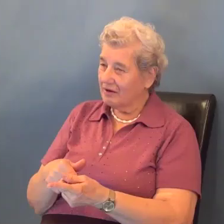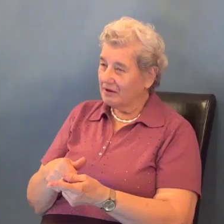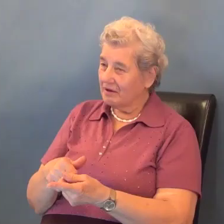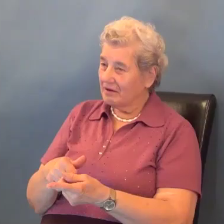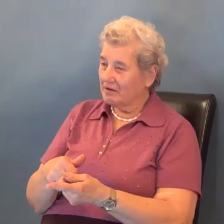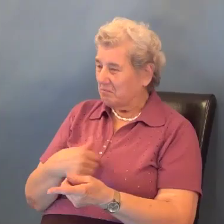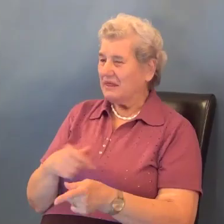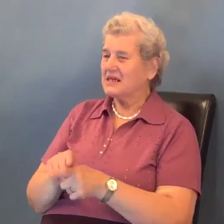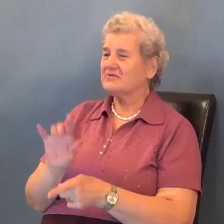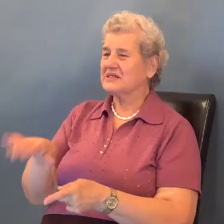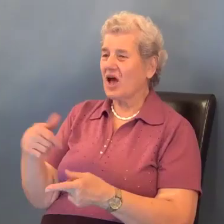Mnie też wszystko jedno.